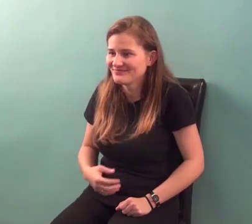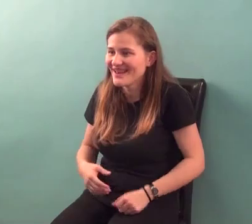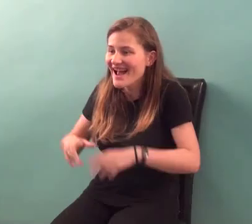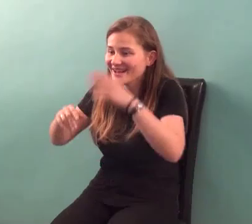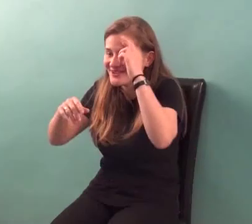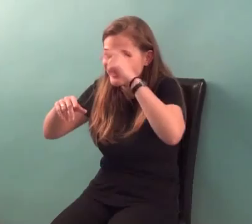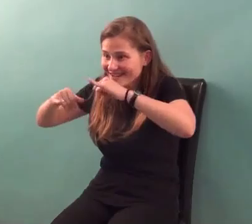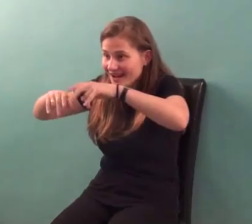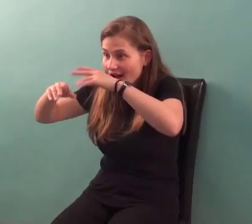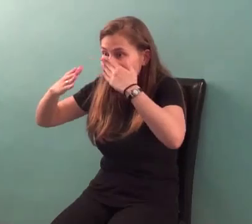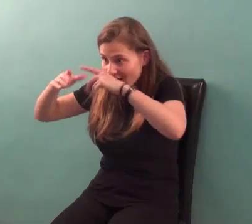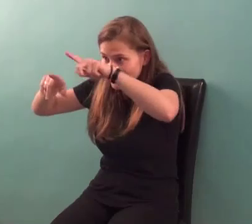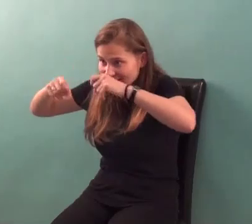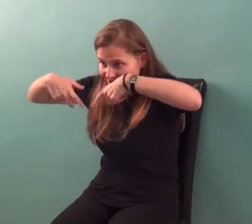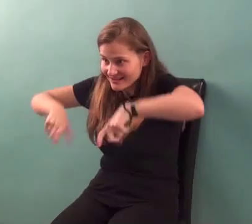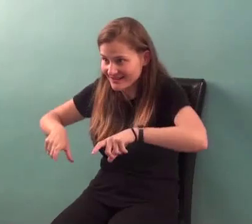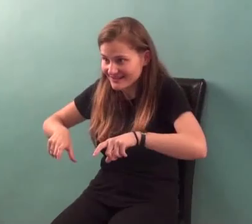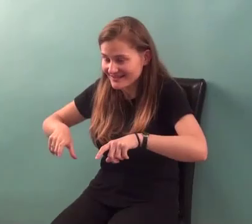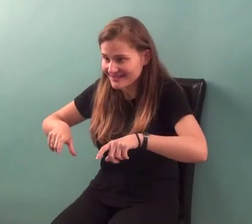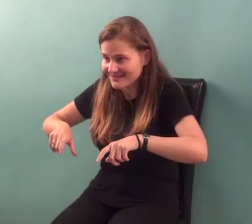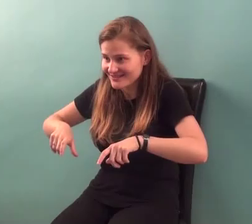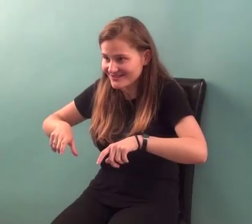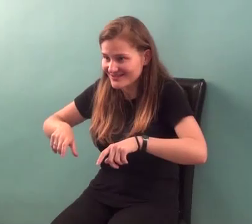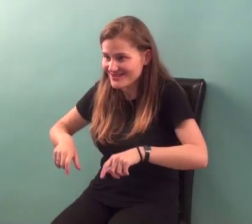Rozumiem, czyli człowiek siedzi tak?